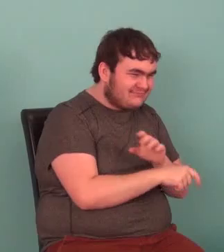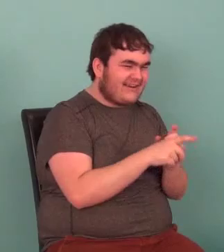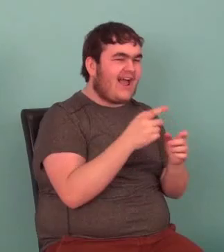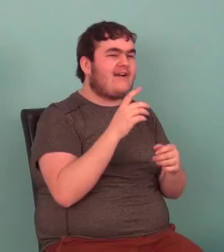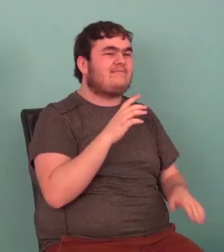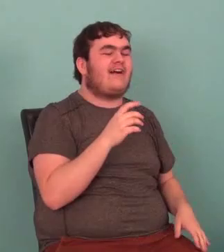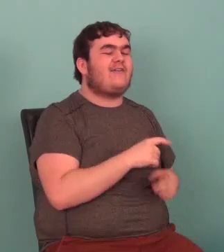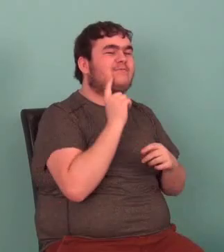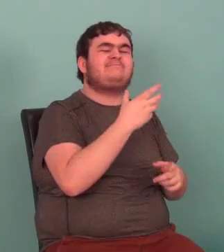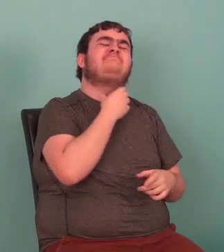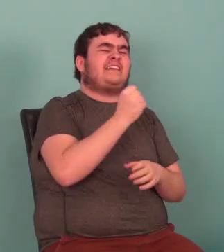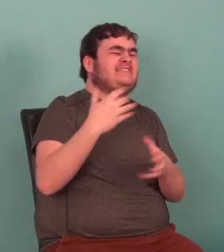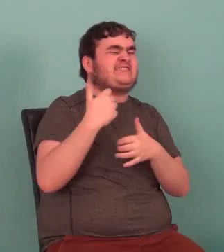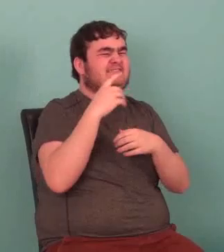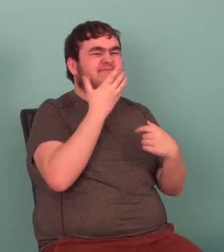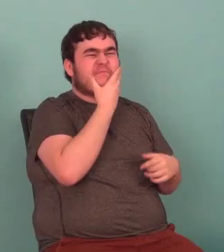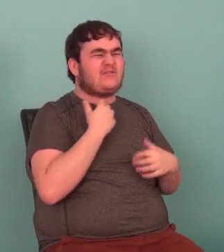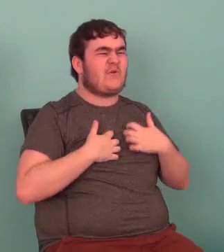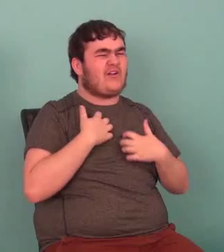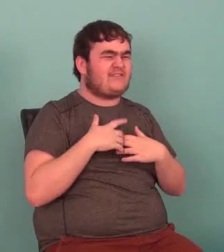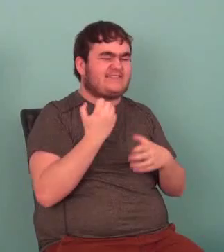Widać po twarzy chłopca, że jest zły.